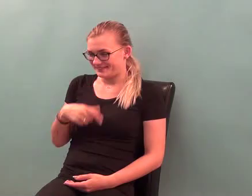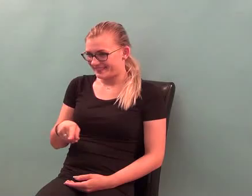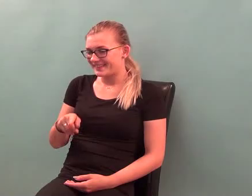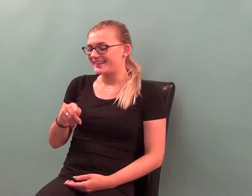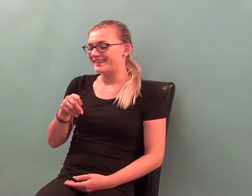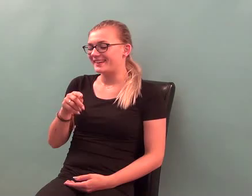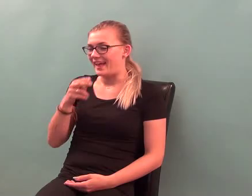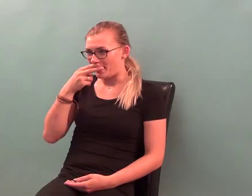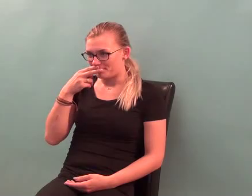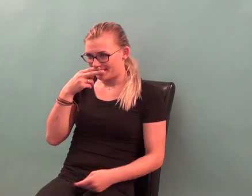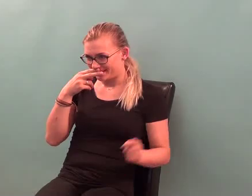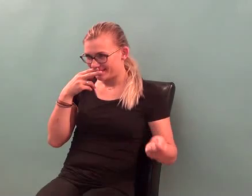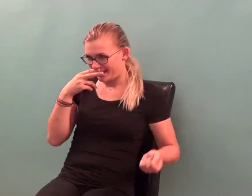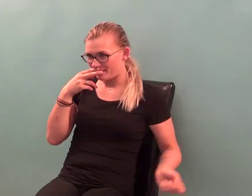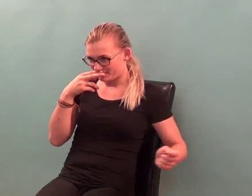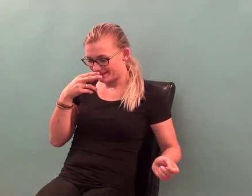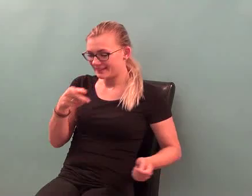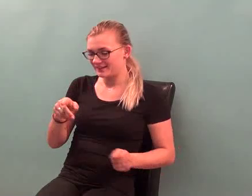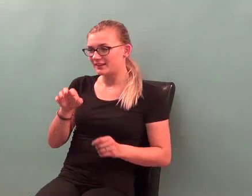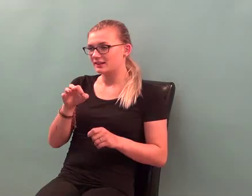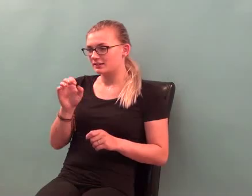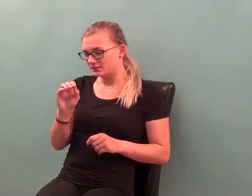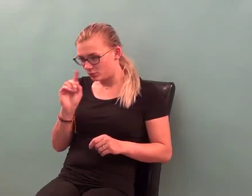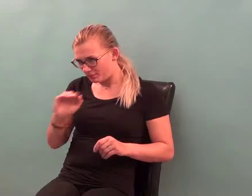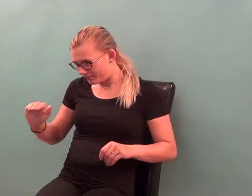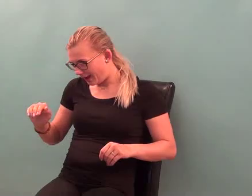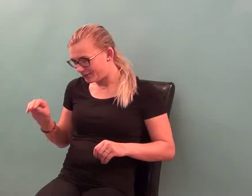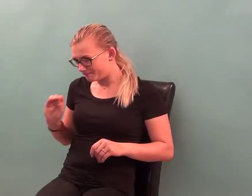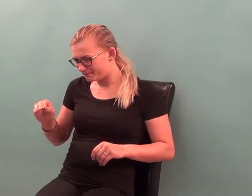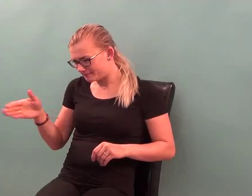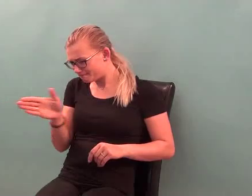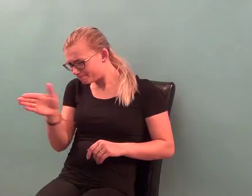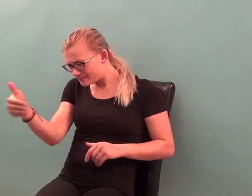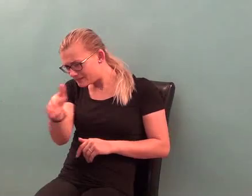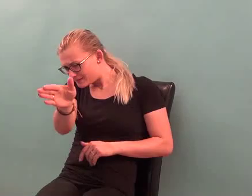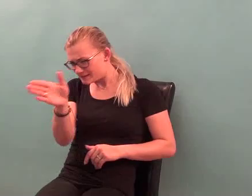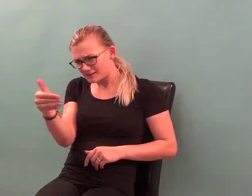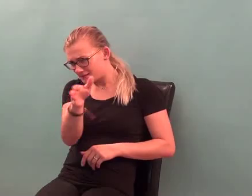Charlie Chaplin mówi do małego chłopca: prosto, w lewo.